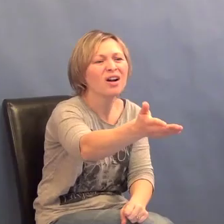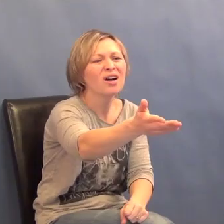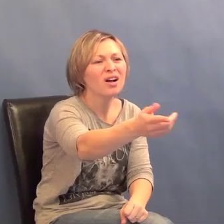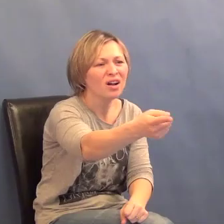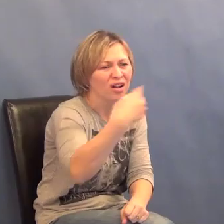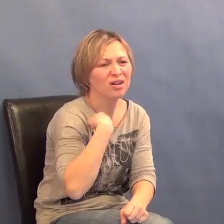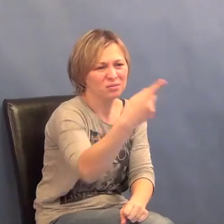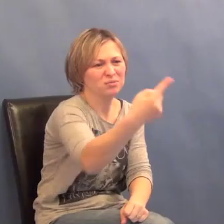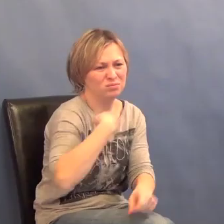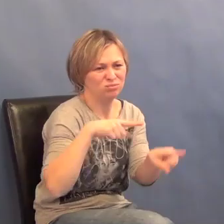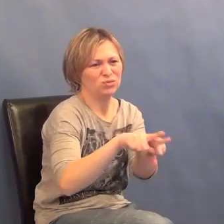Mamy to samo.